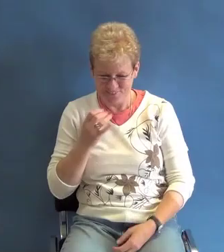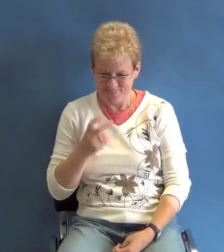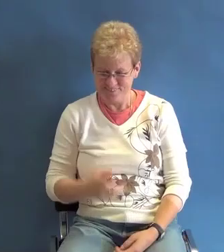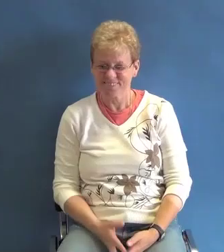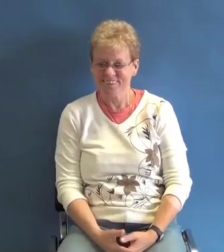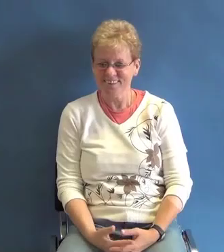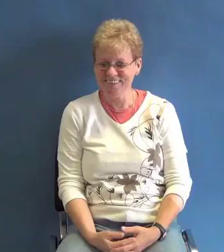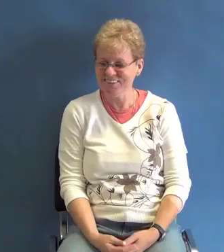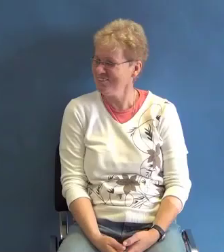Tak wygląda ta opowieść.